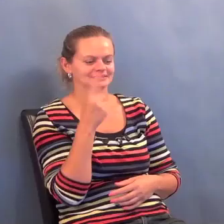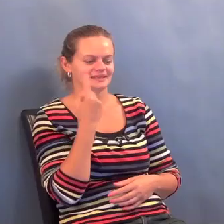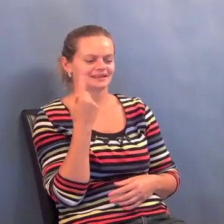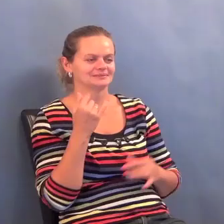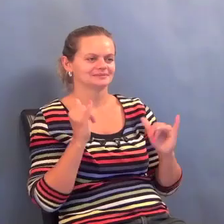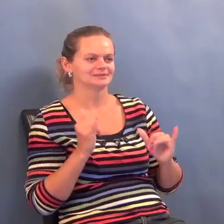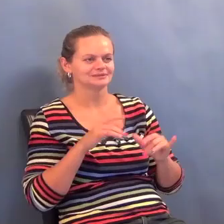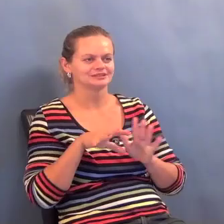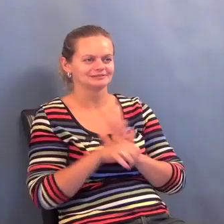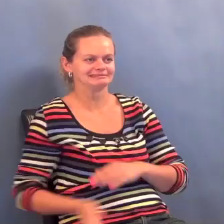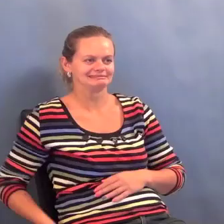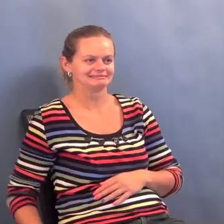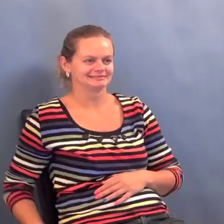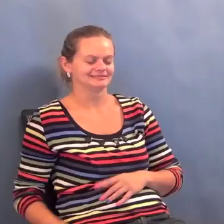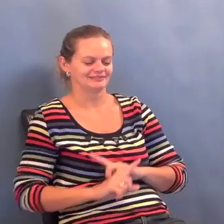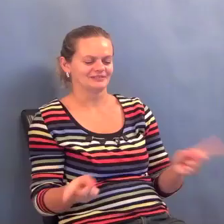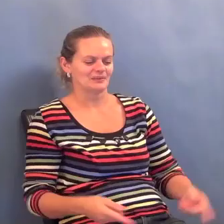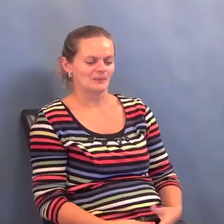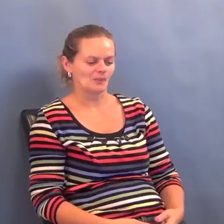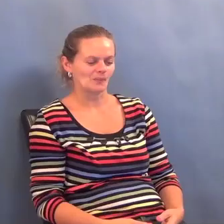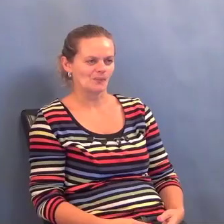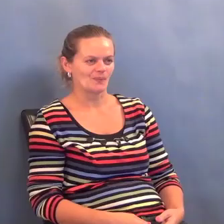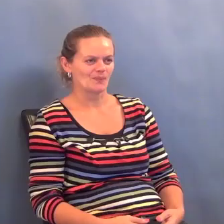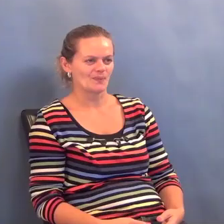Pouczenie. Jest zakaz niszczenia krzeseł.